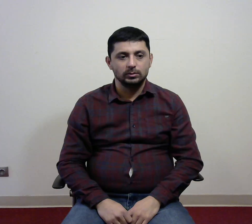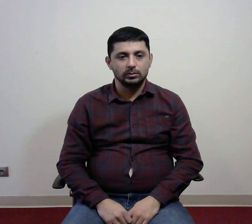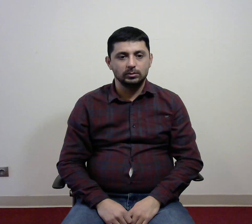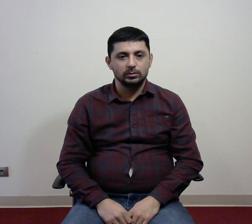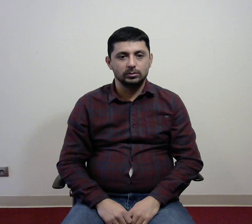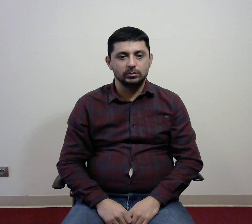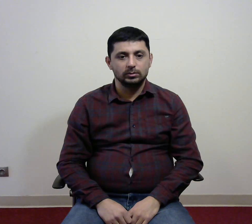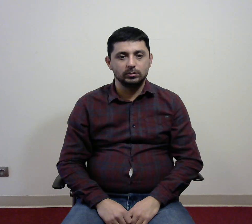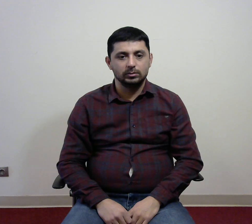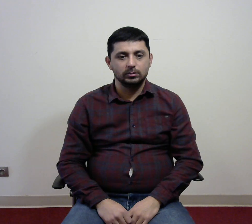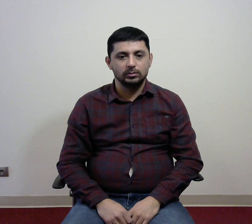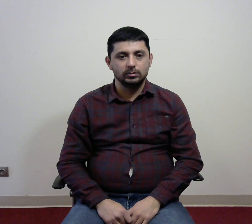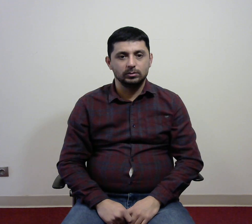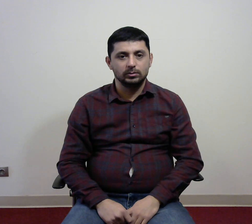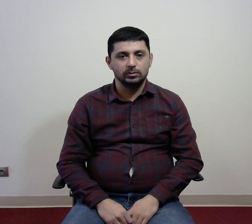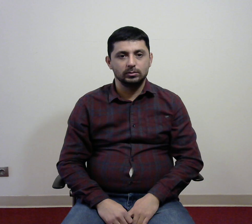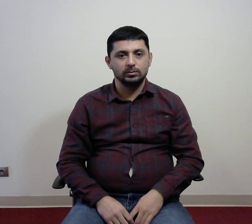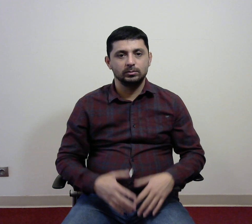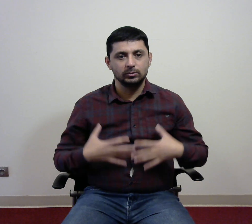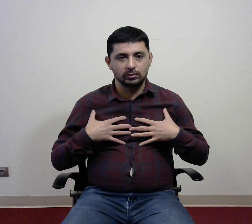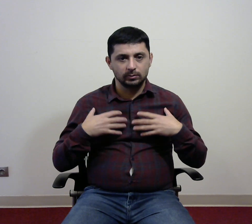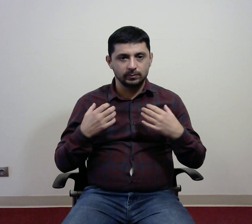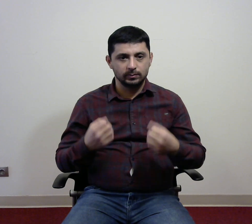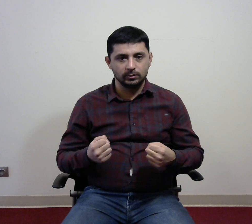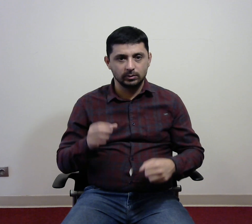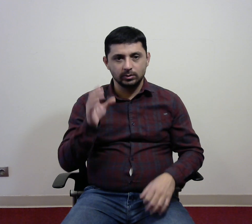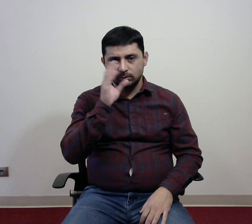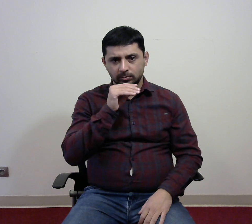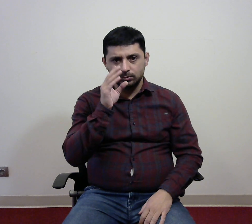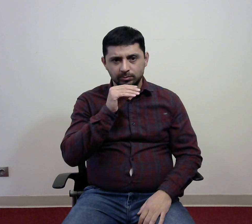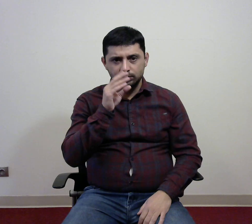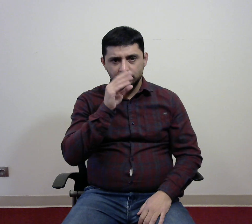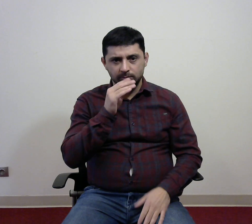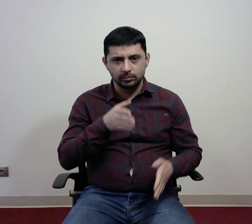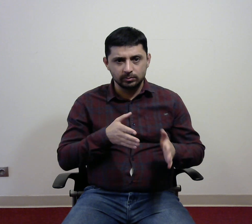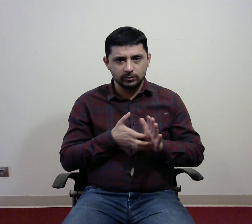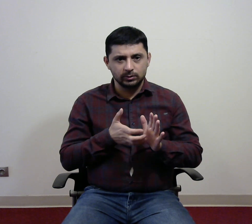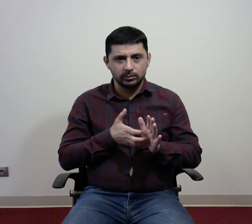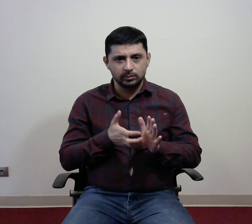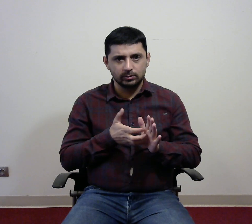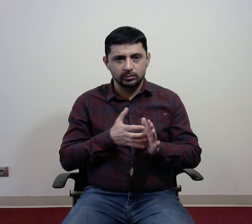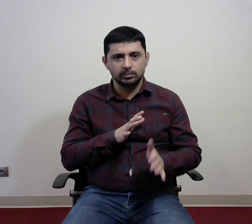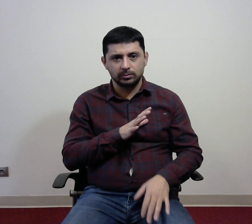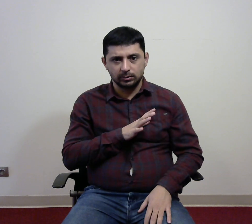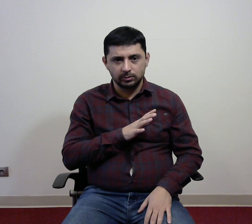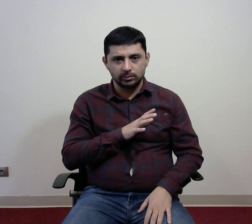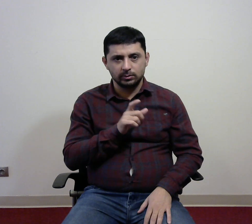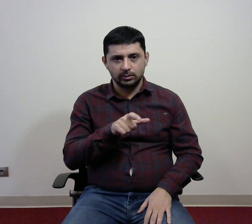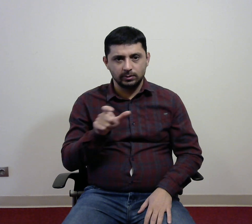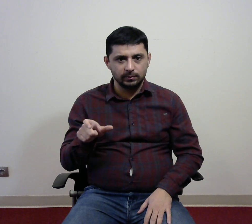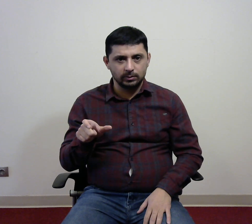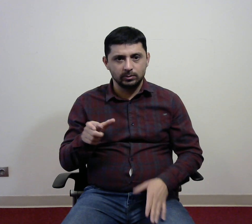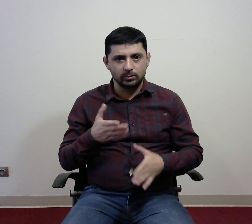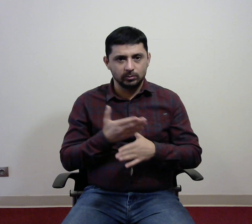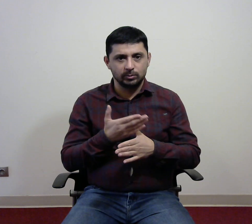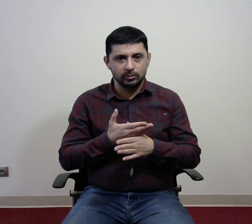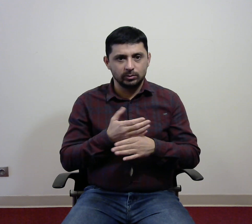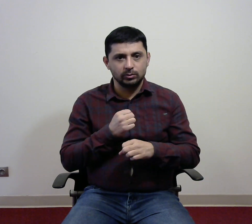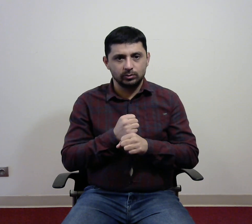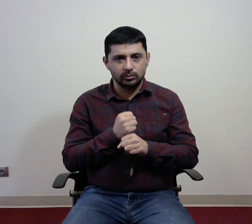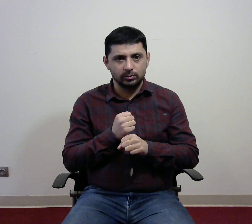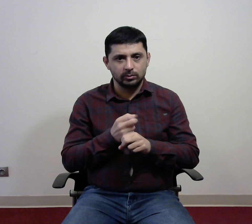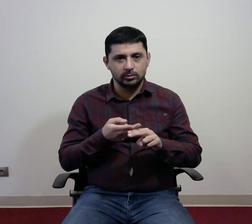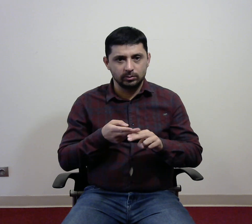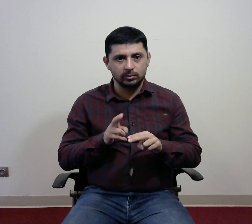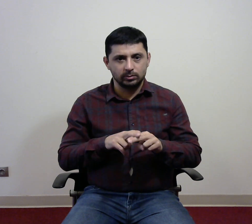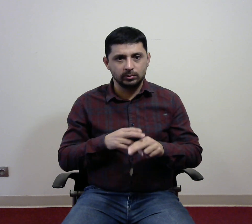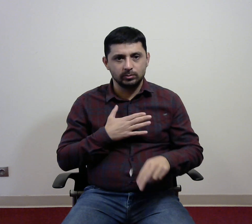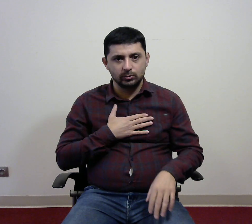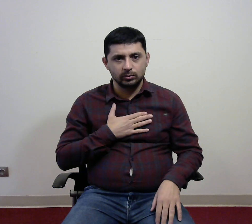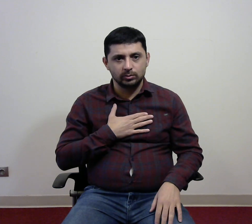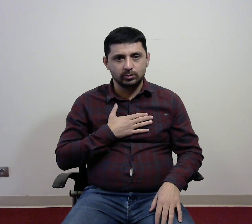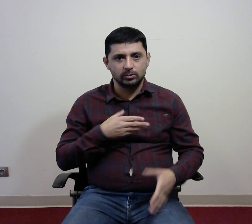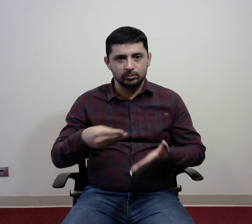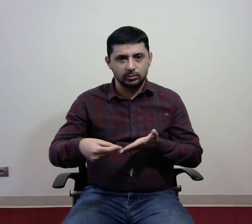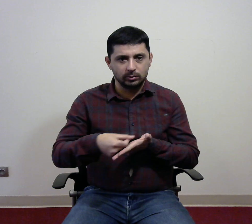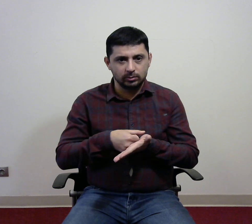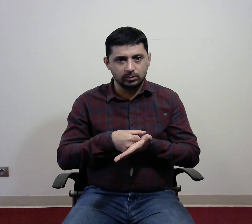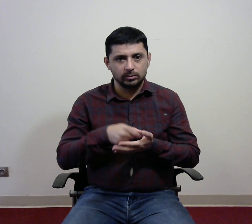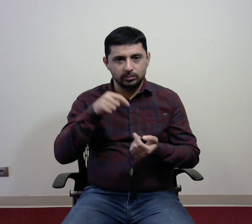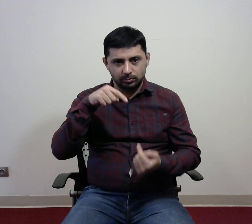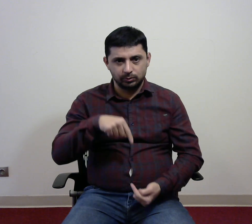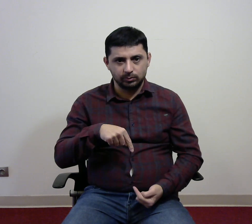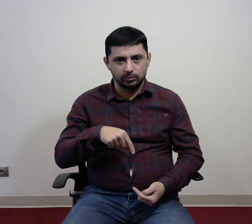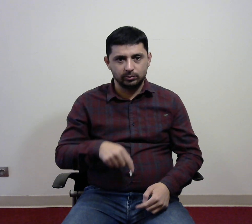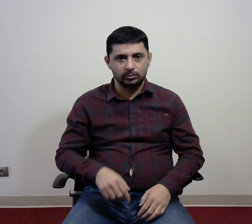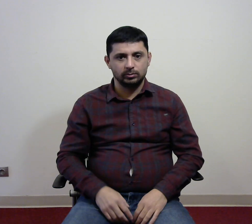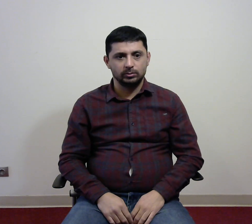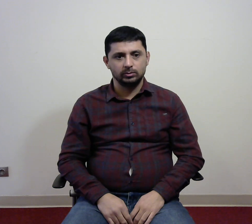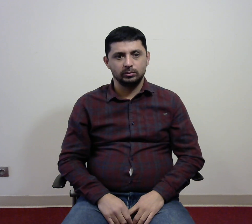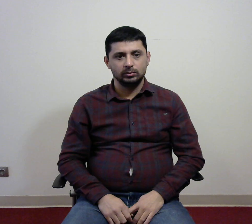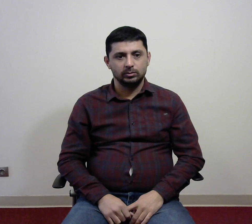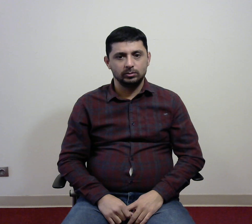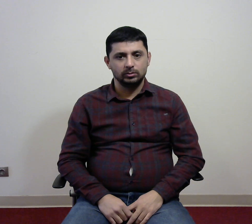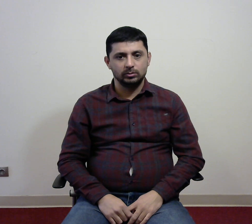Sağlamlıq imkanı məhdud olan şəxsə kömək etdiyimə görə mənə ödəniş düşürmü?